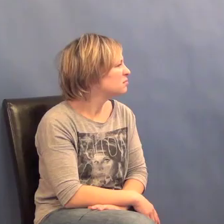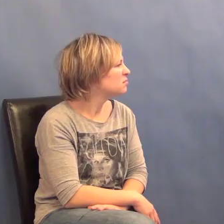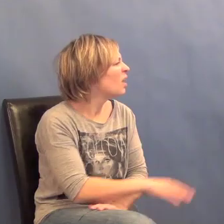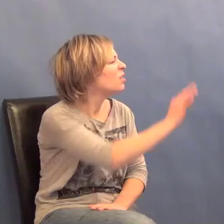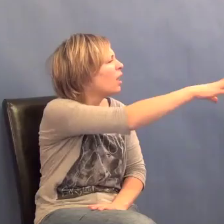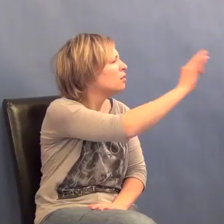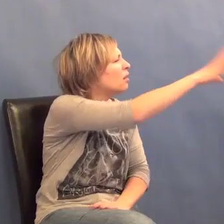Tak, tak.